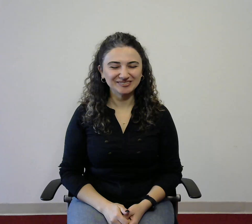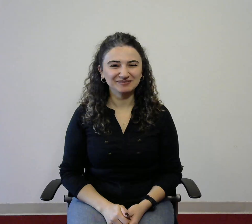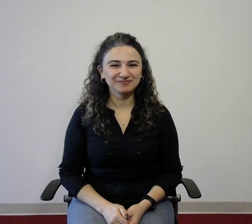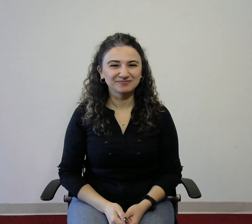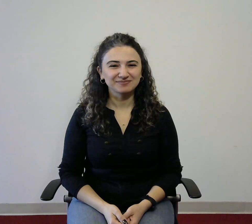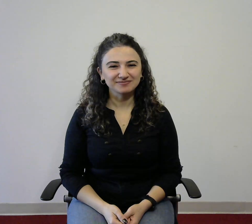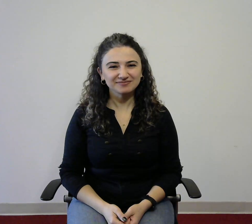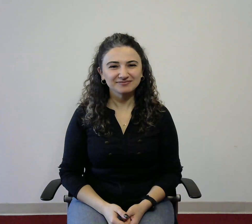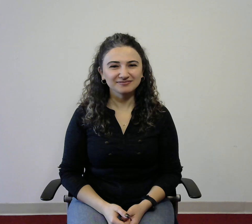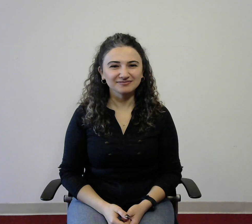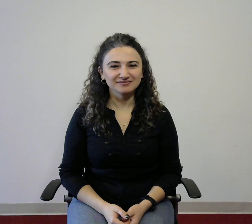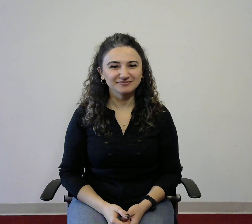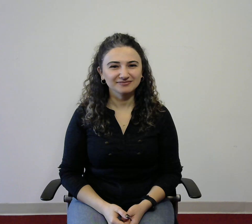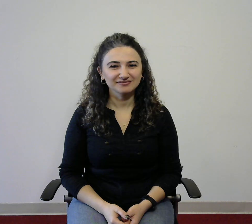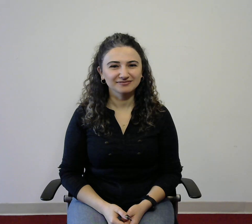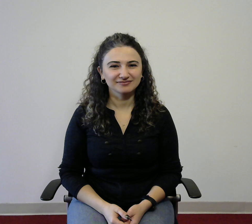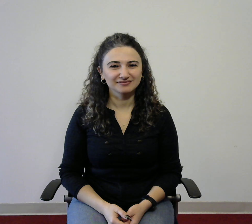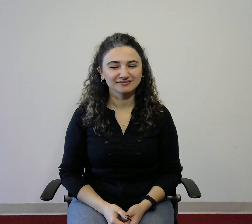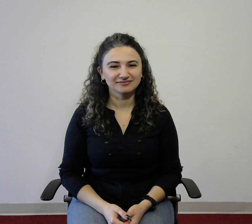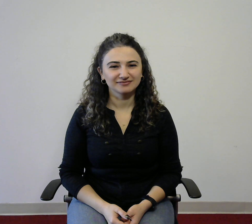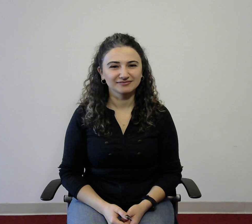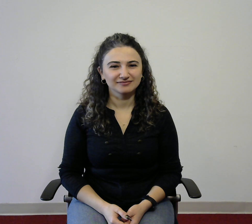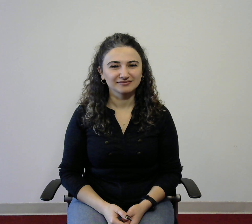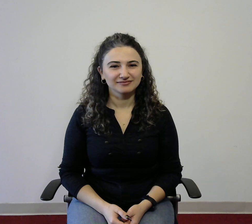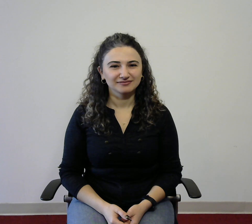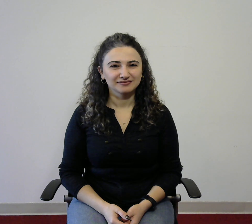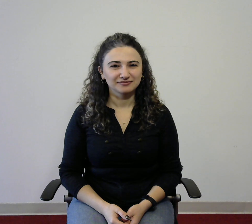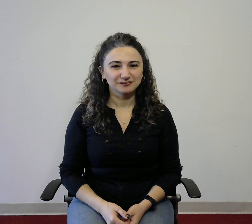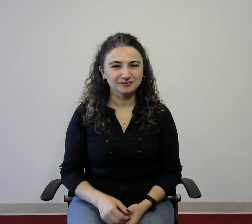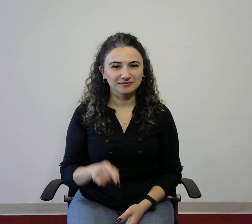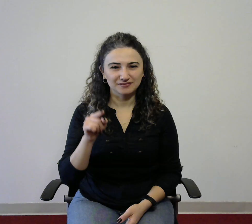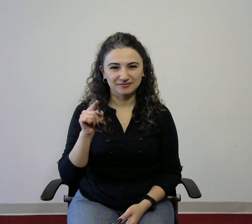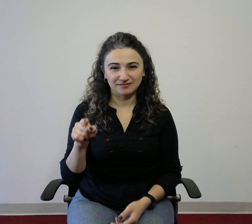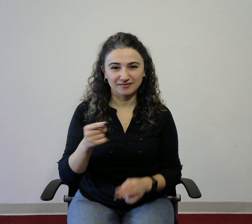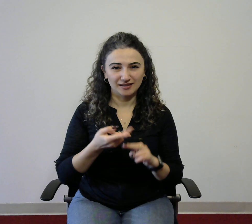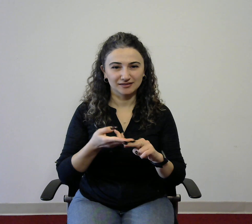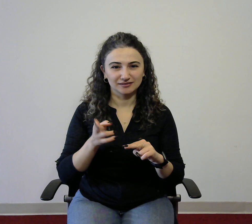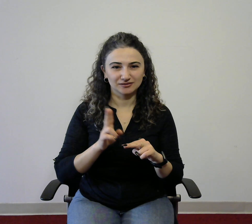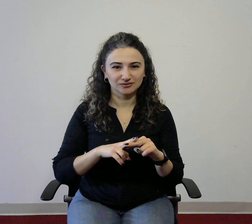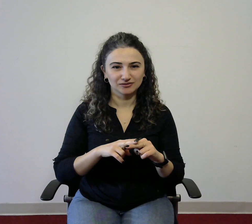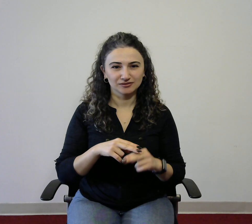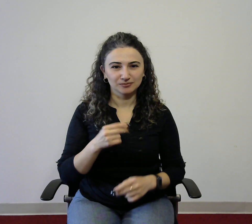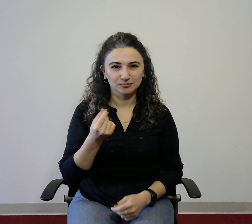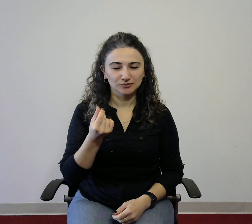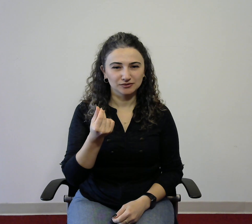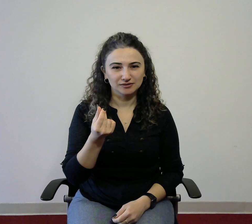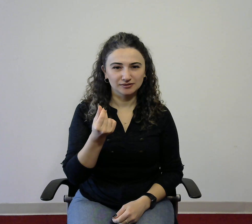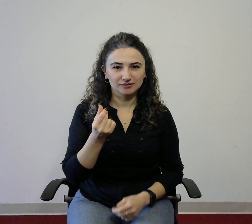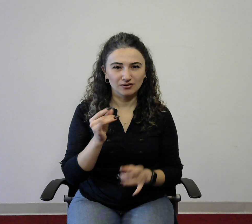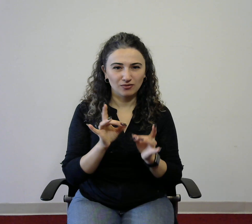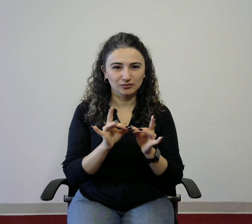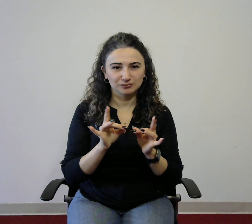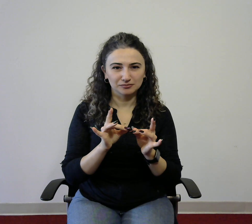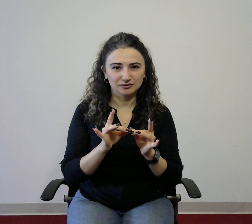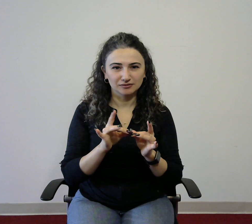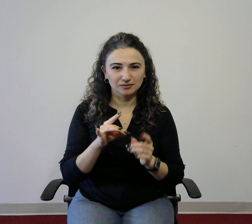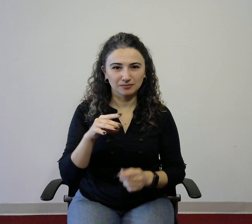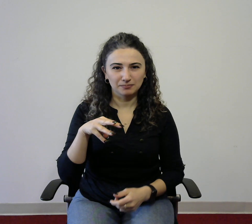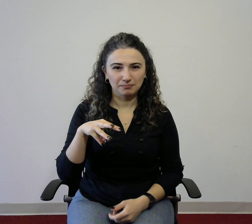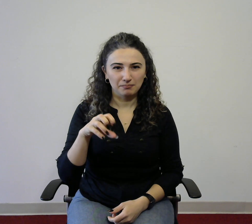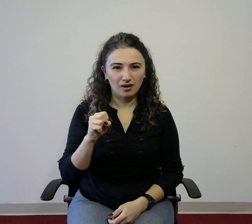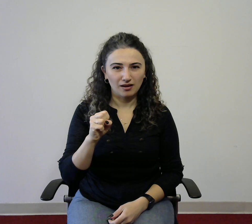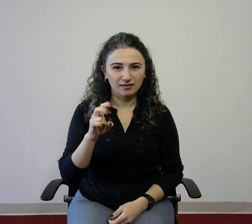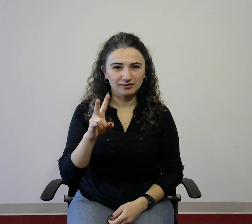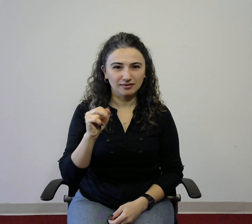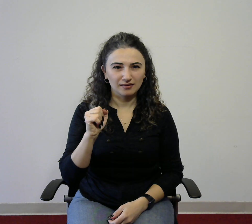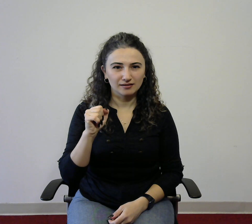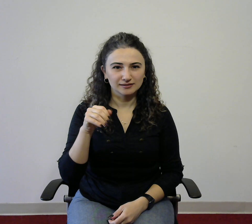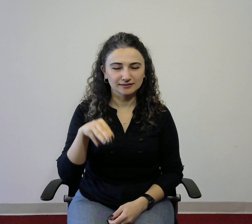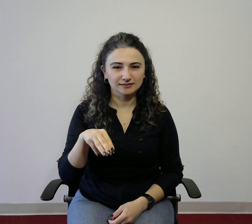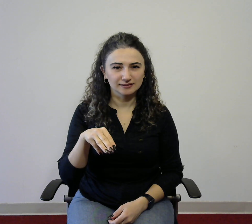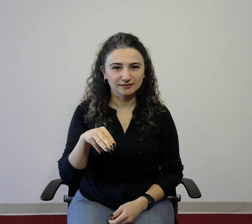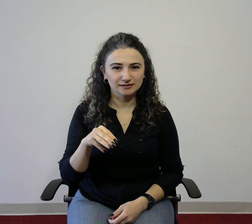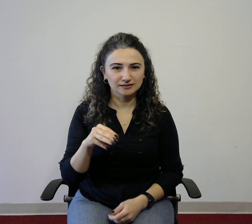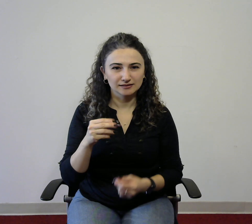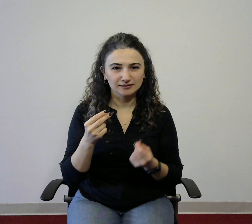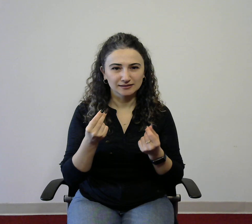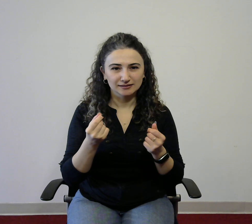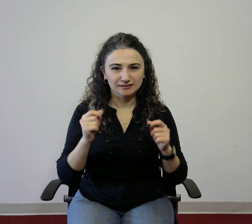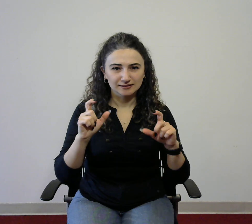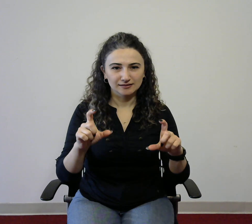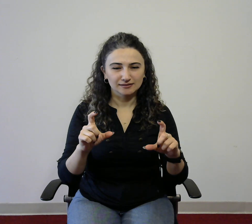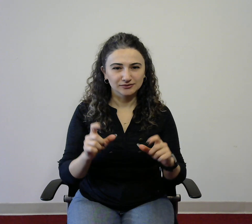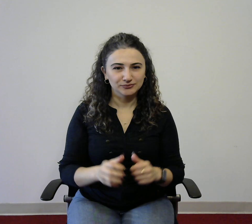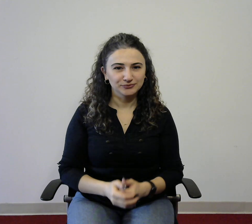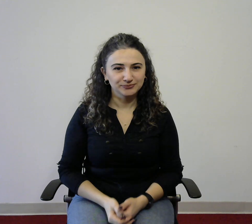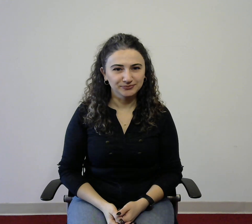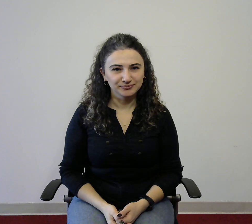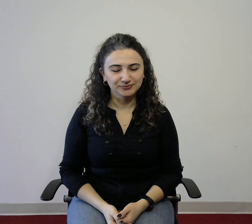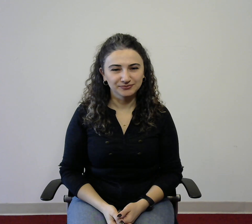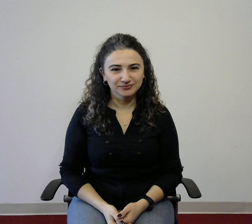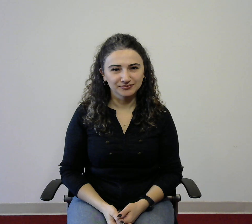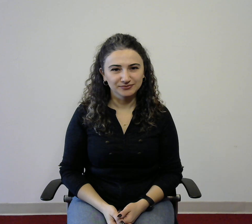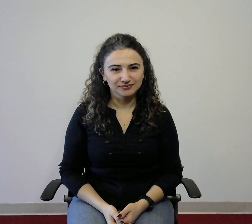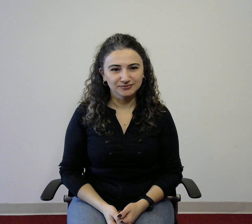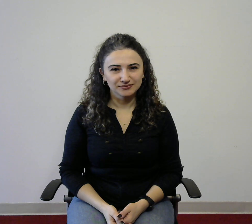Bunun qiyməti 10 manat qalxıb